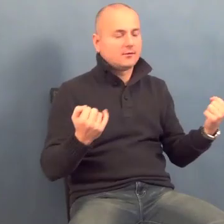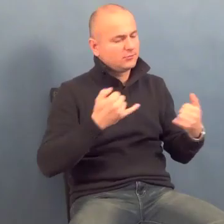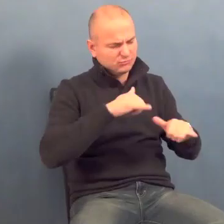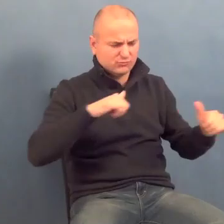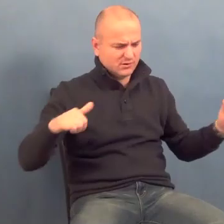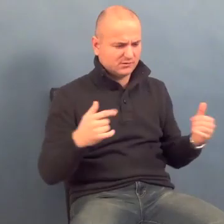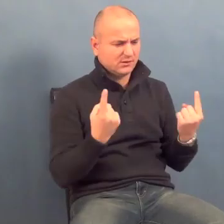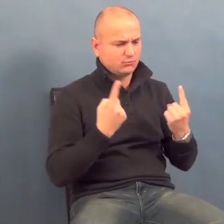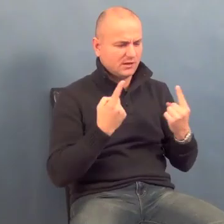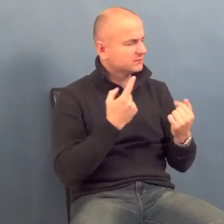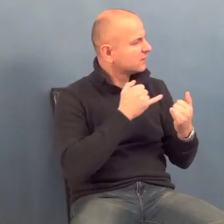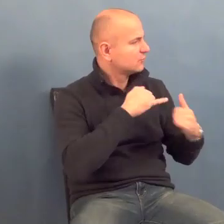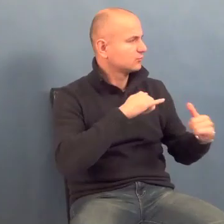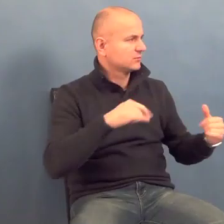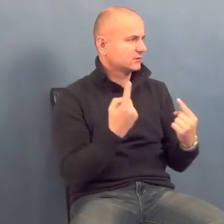I różne sytuacje.